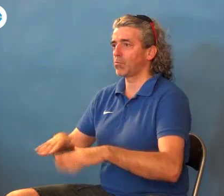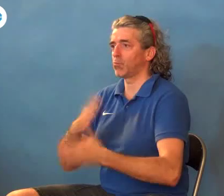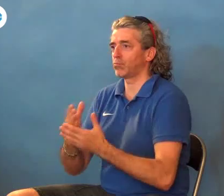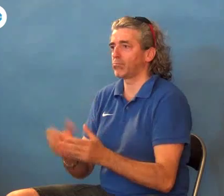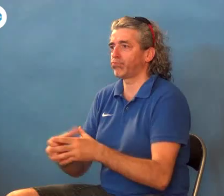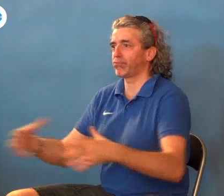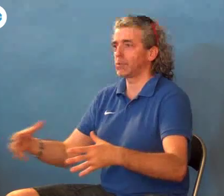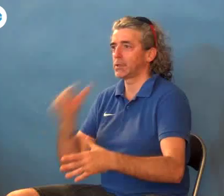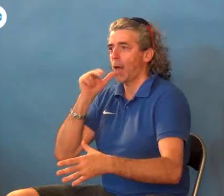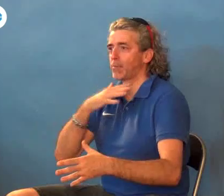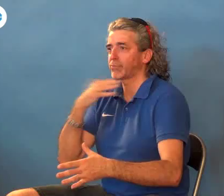Powiększyło się, jest dużo żab.